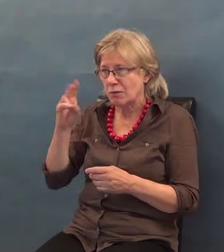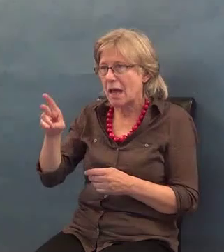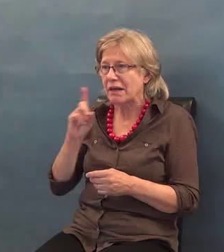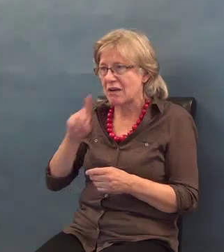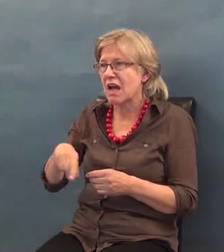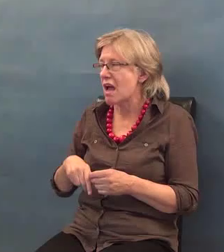Tak, prawda.